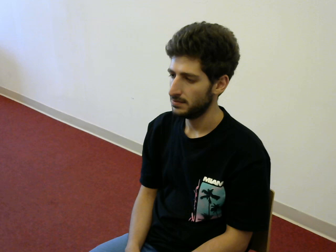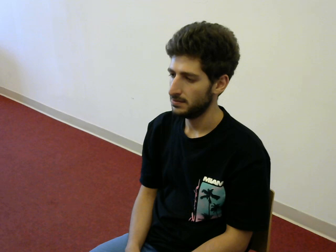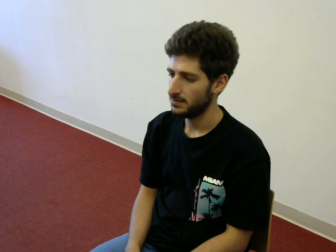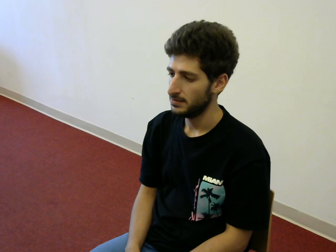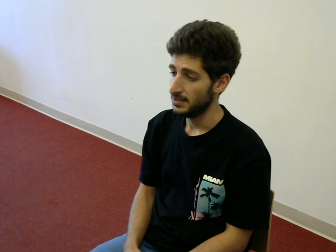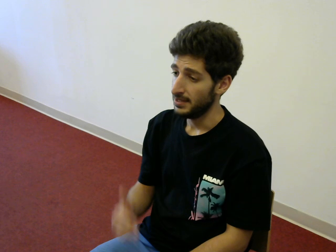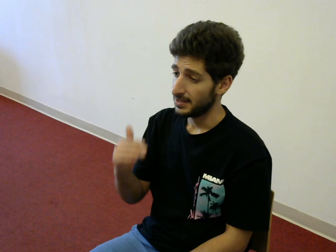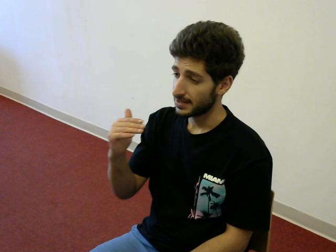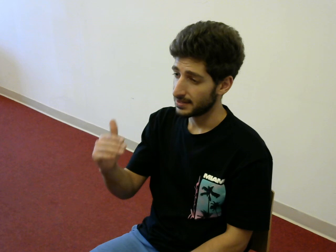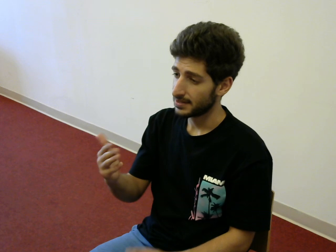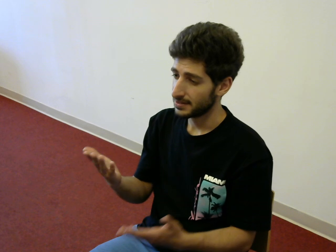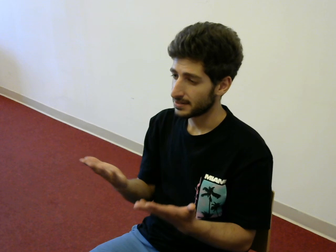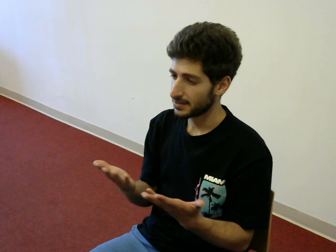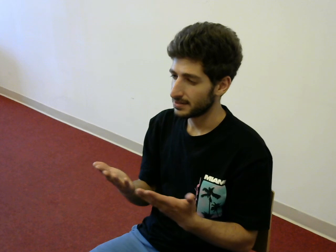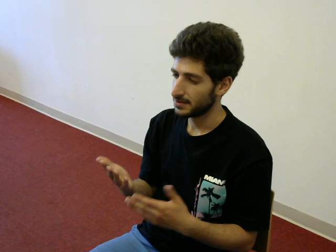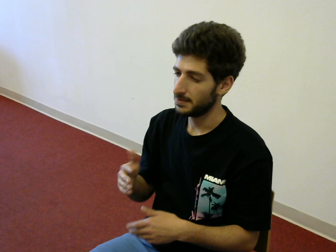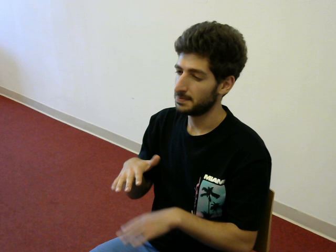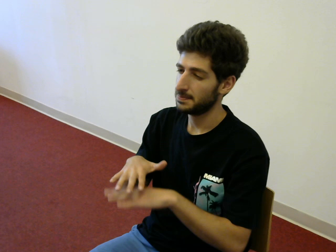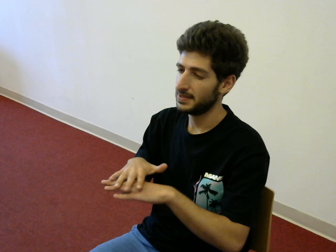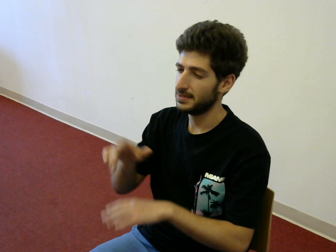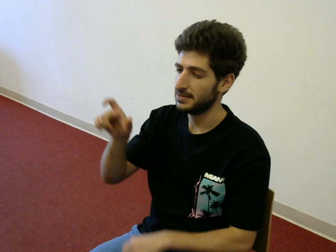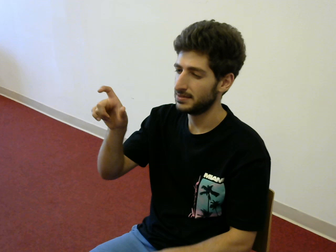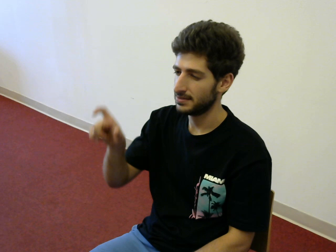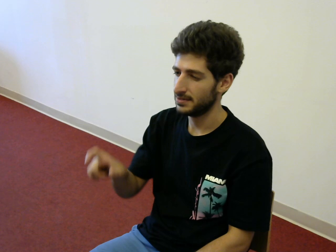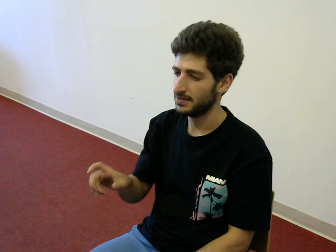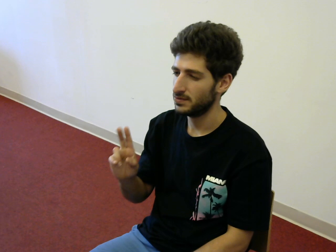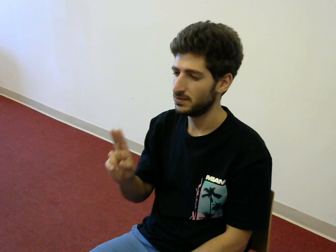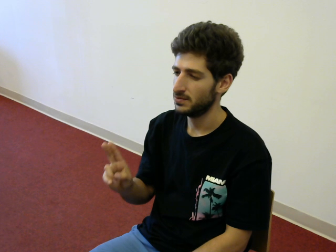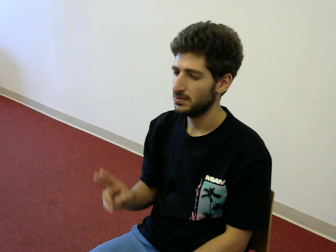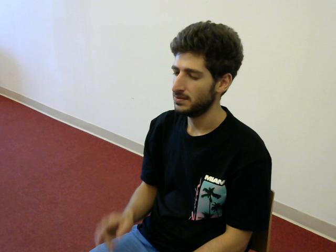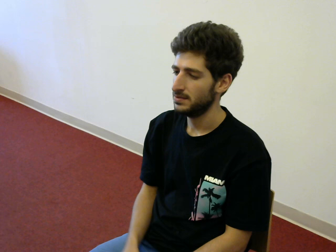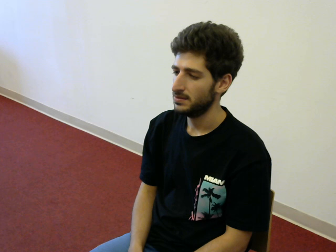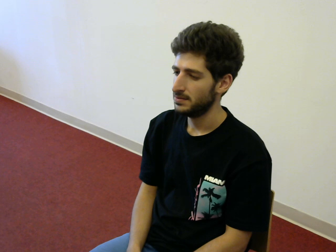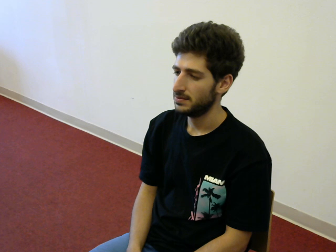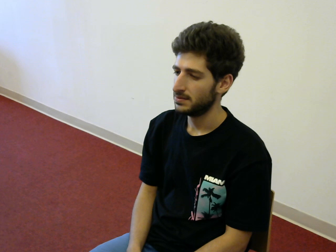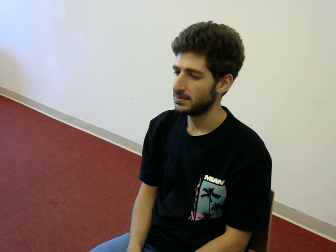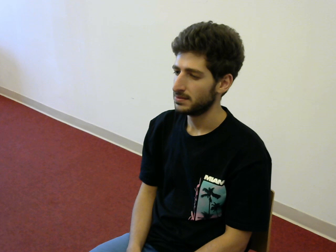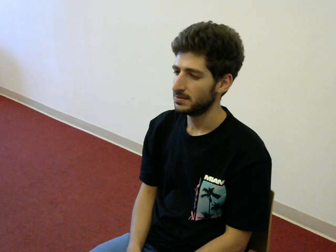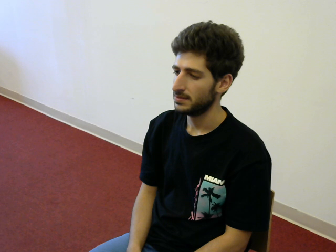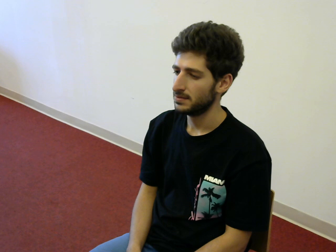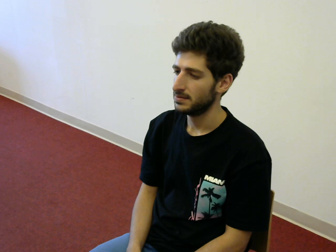Siz hansı bankın müştərisisiniz?